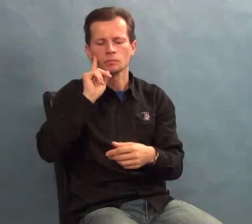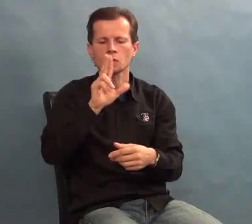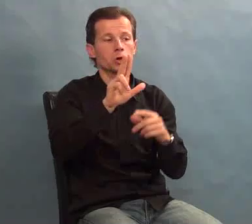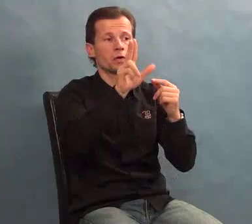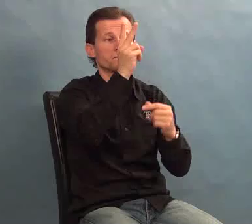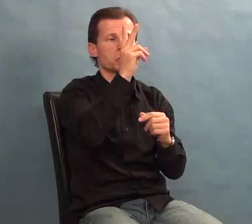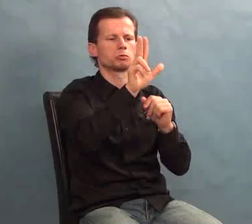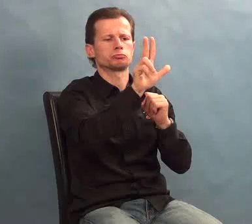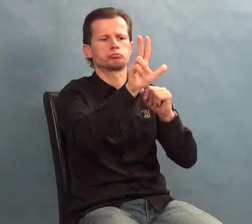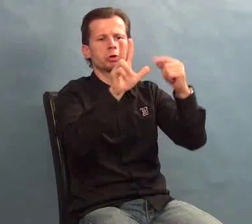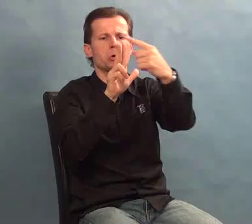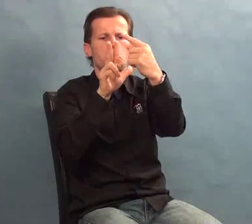Dwóch chłopaków nie zauważa czapki.